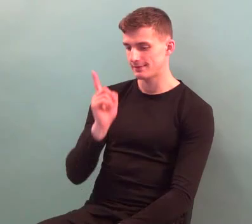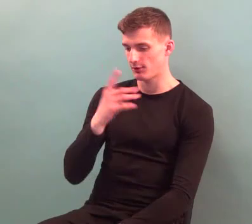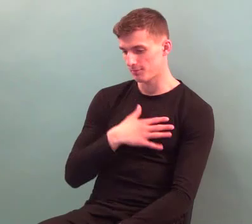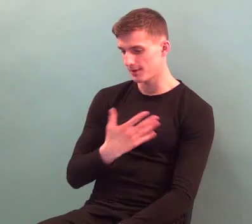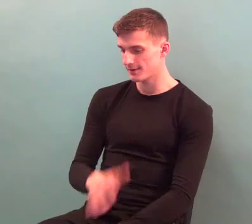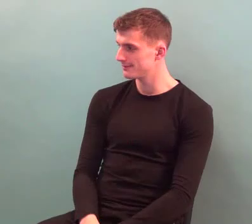Zakaz kąpania.